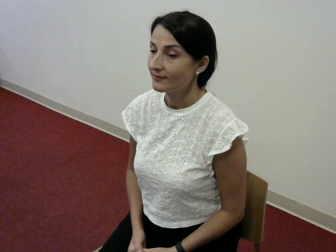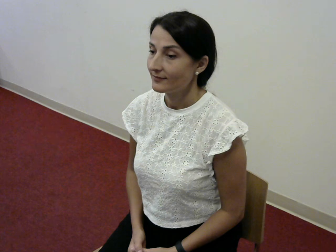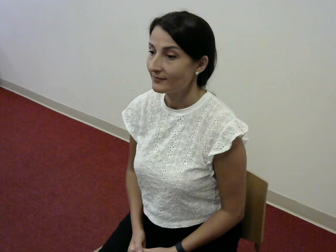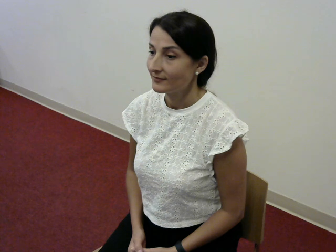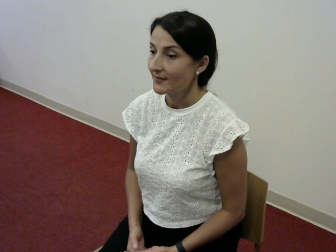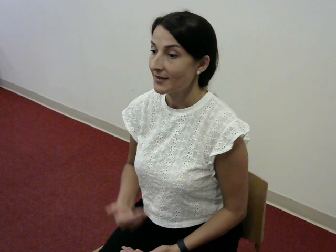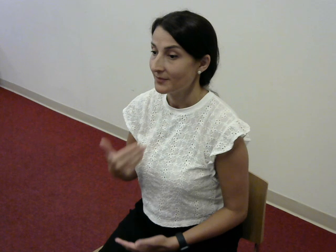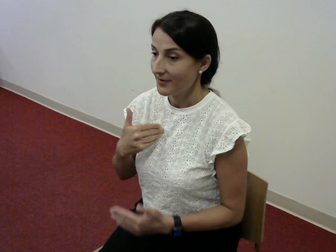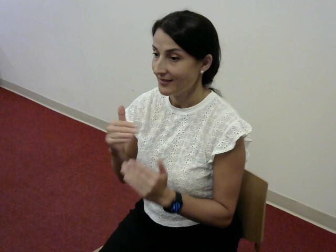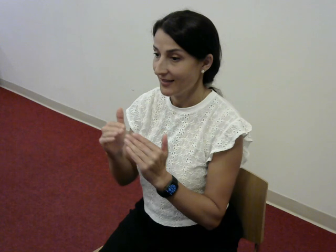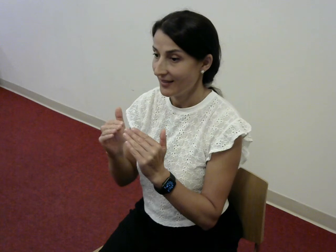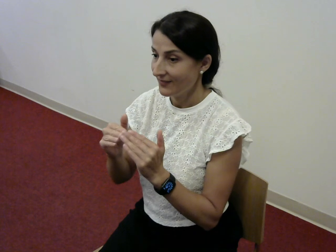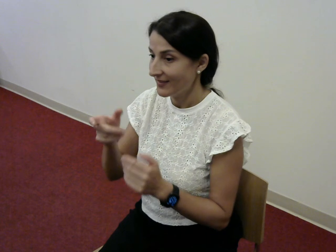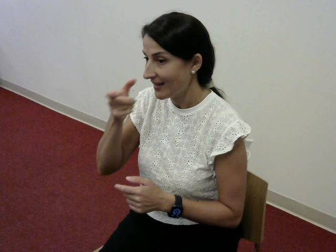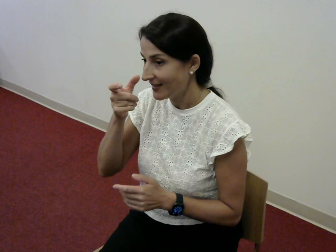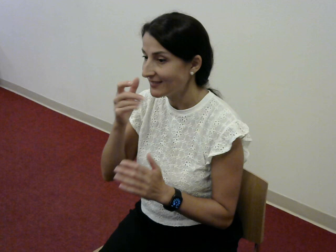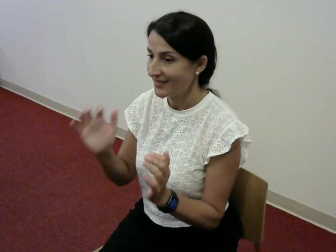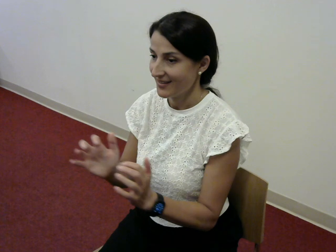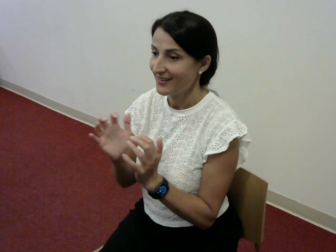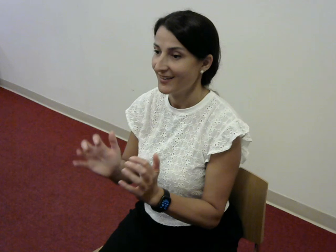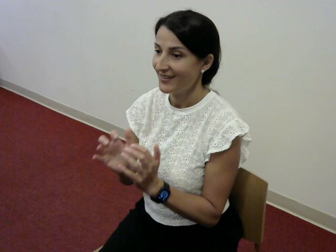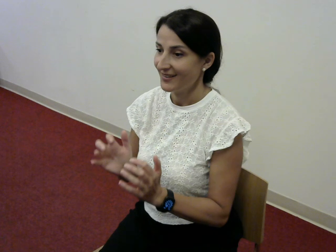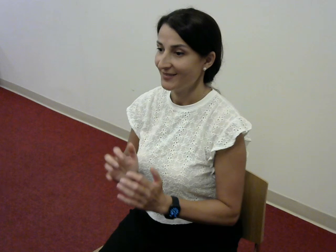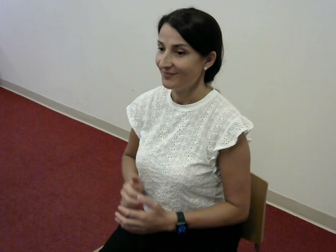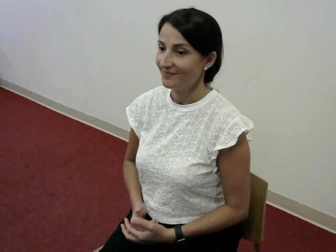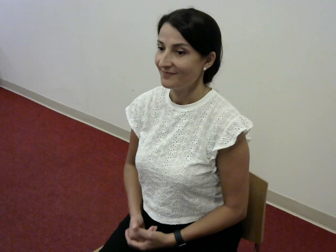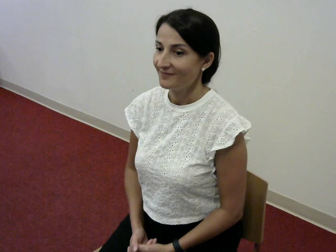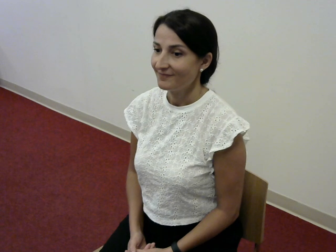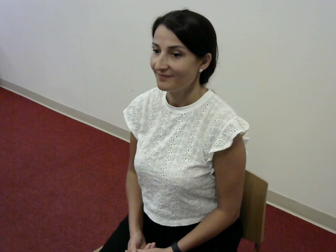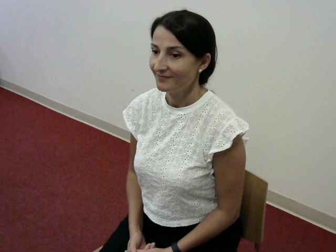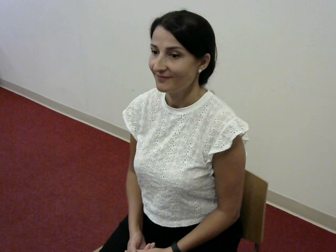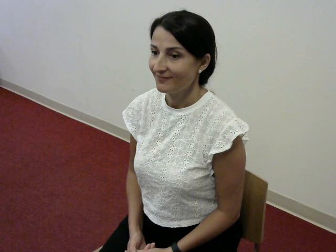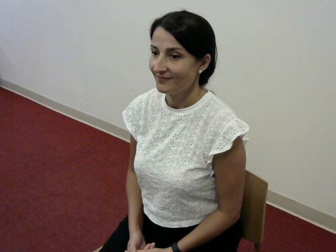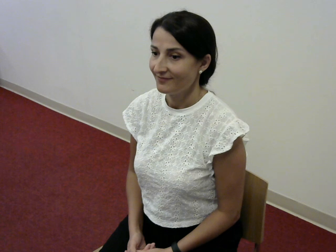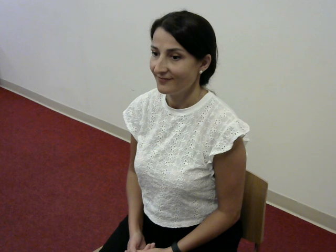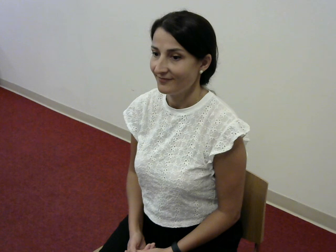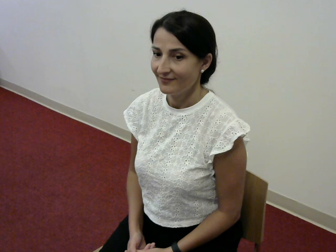Mən evdə it saxlayıram